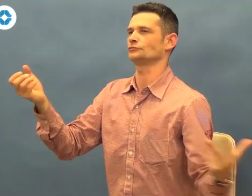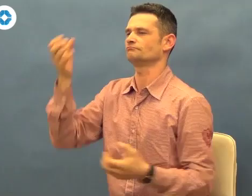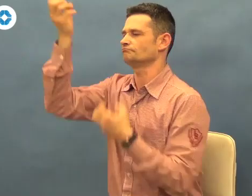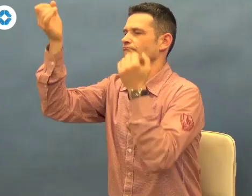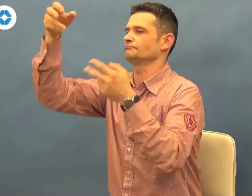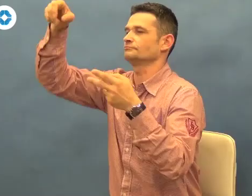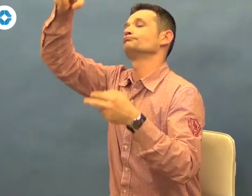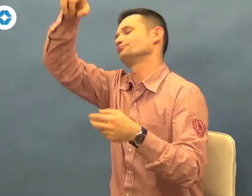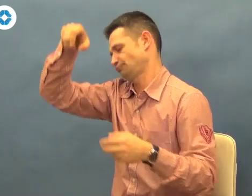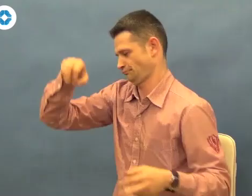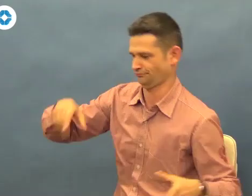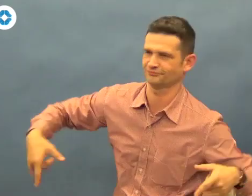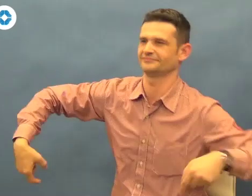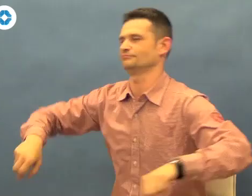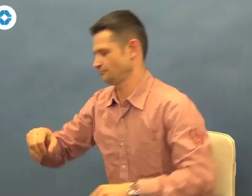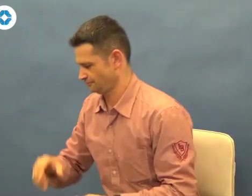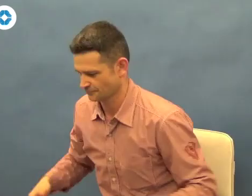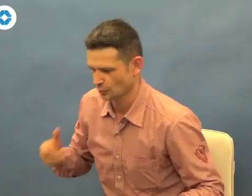Mężczyzna zszedł na dół z gruszkami.